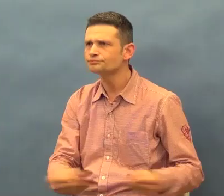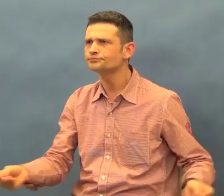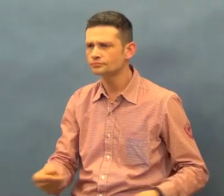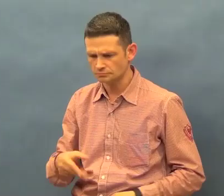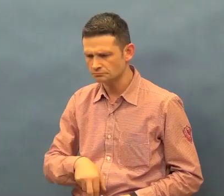Nie ma tych płotów, zniknęły.